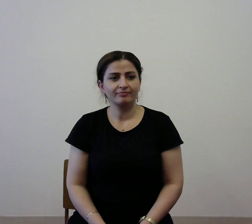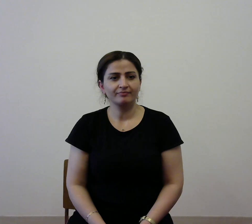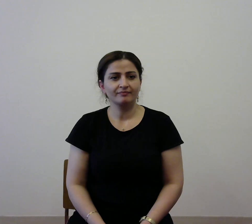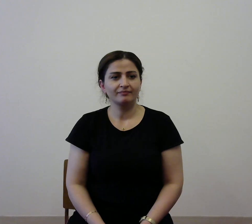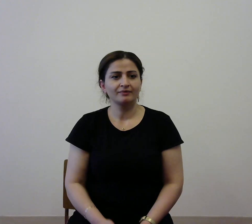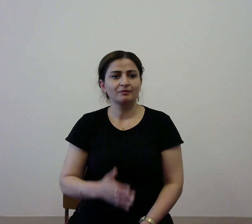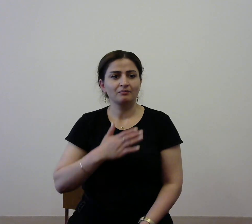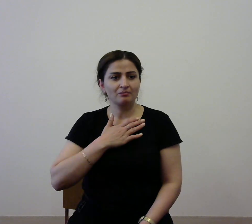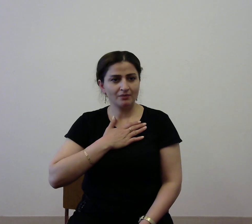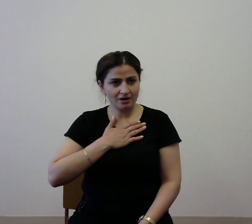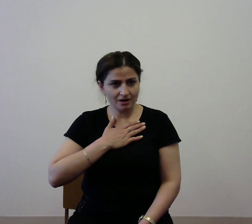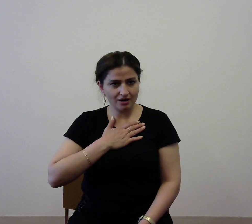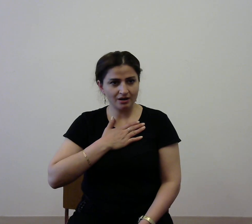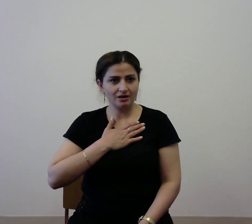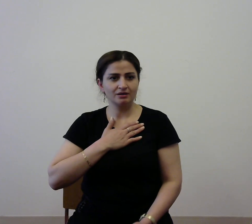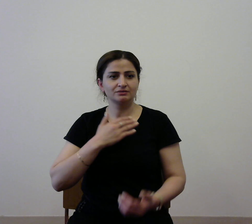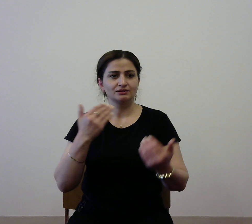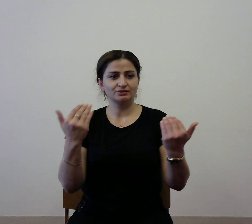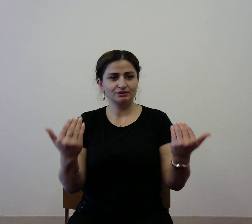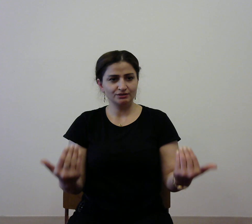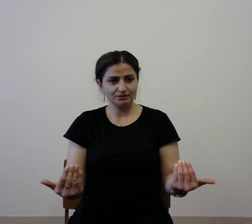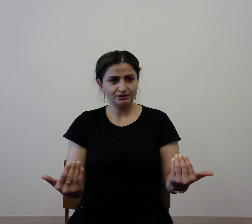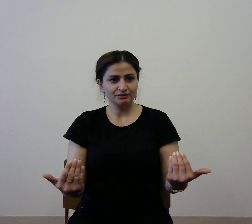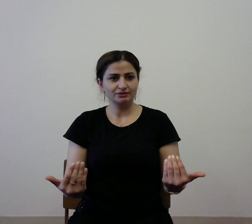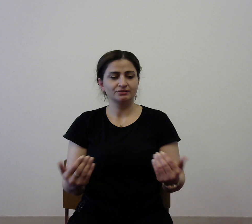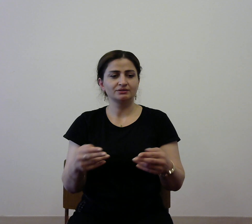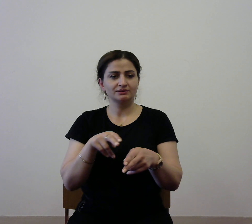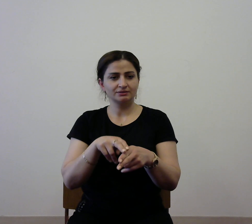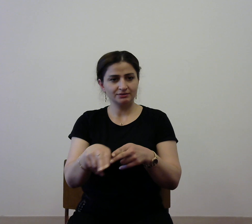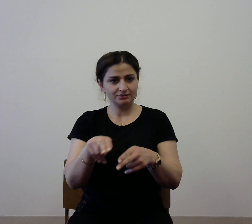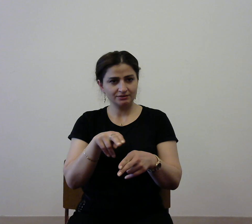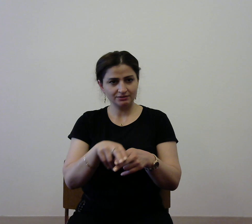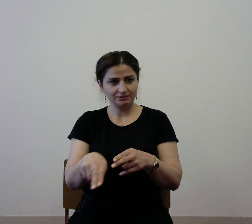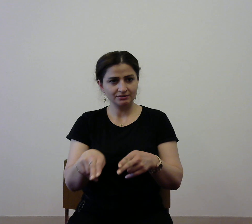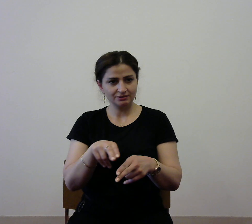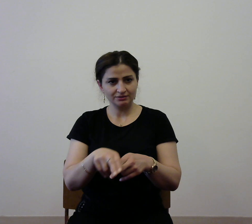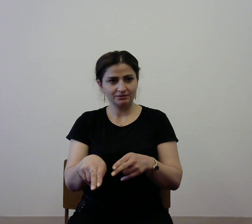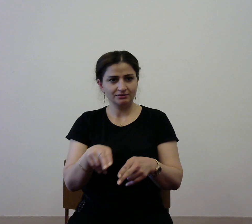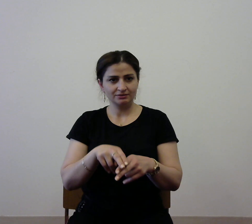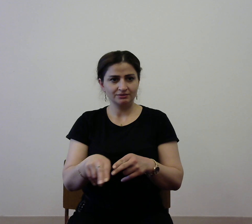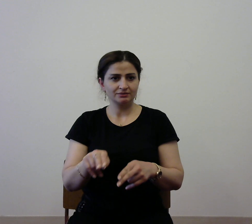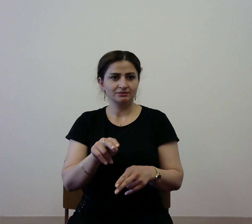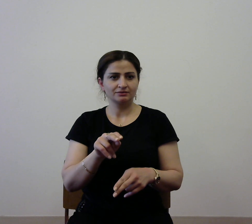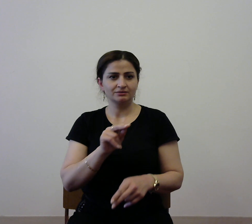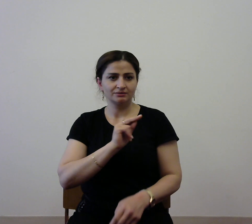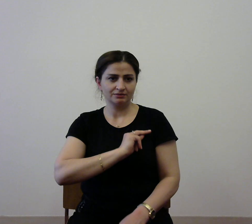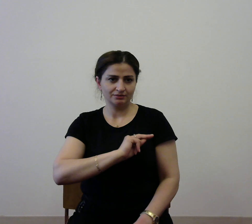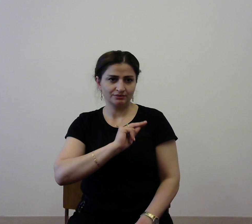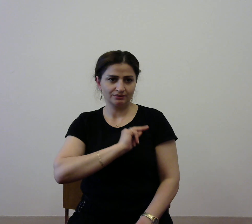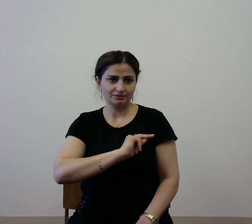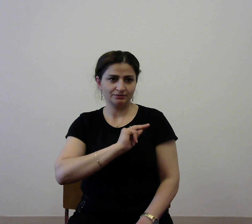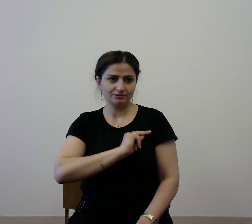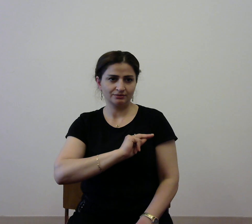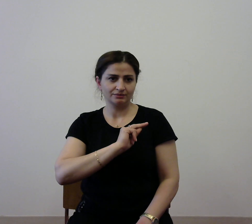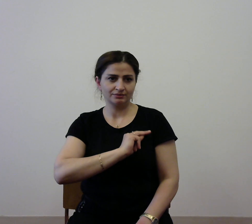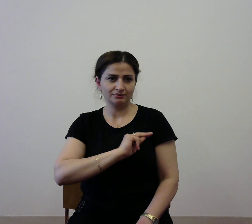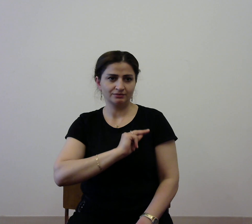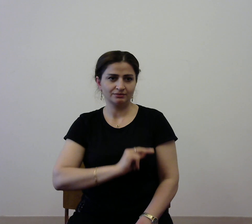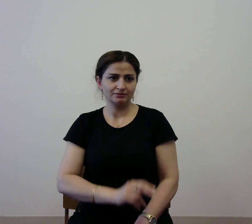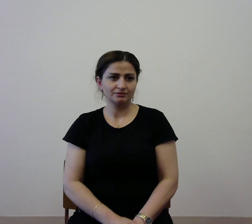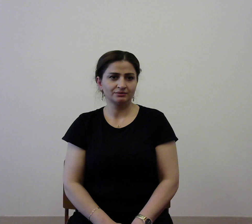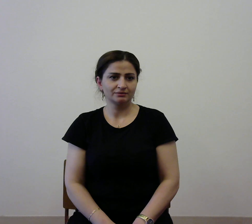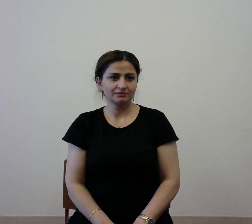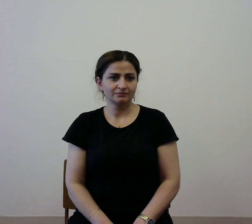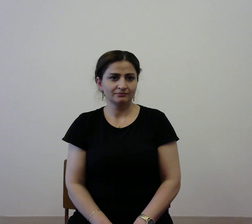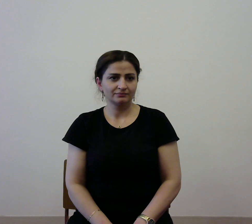Mən indi zərgər işləyirəm